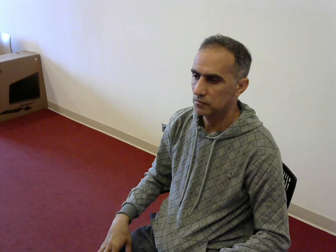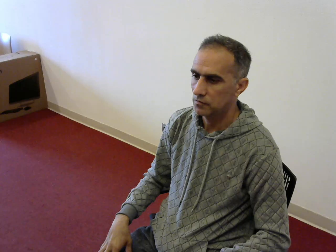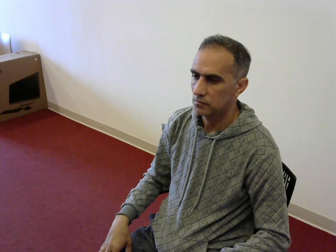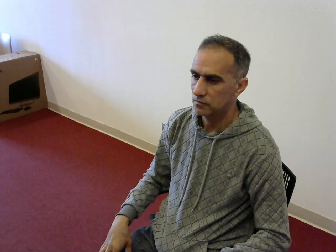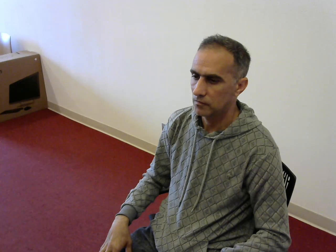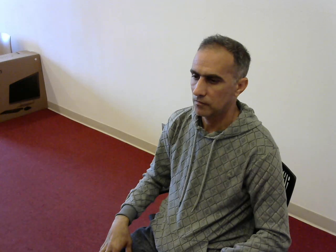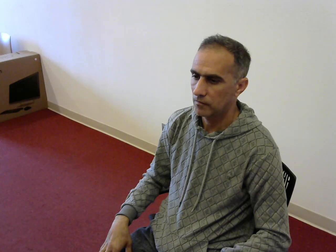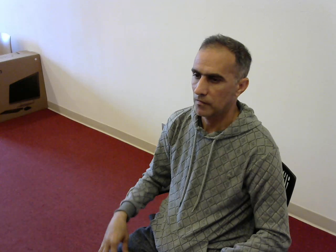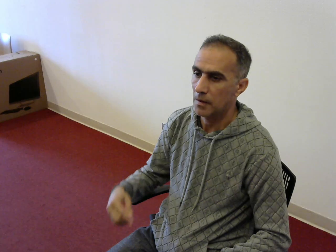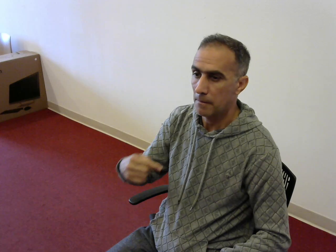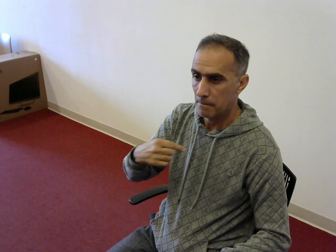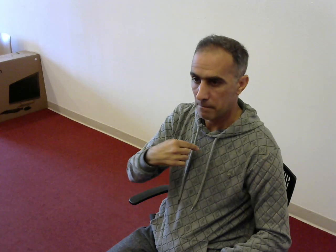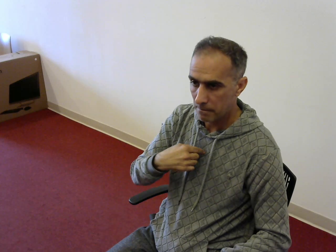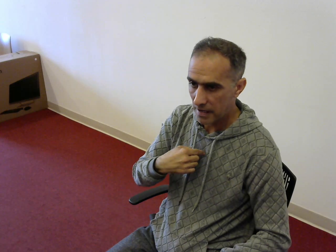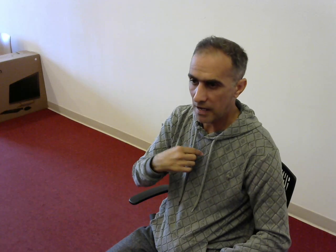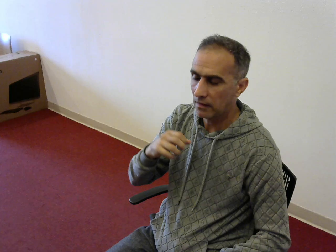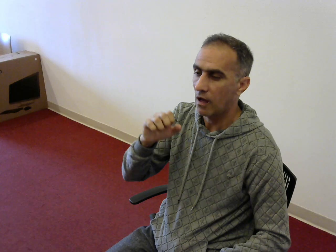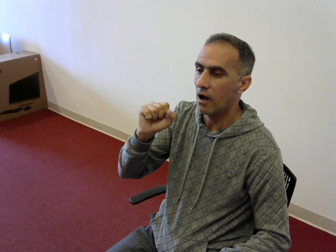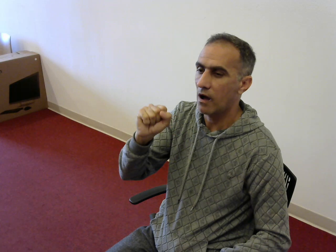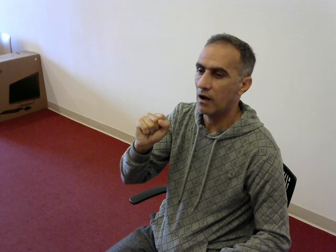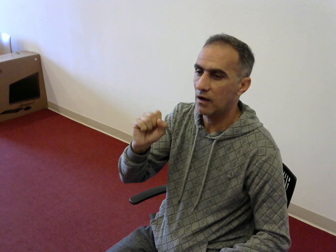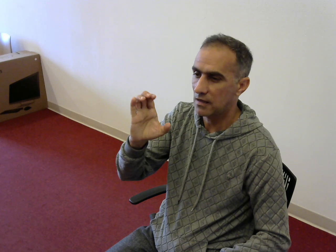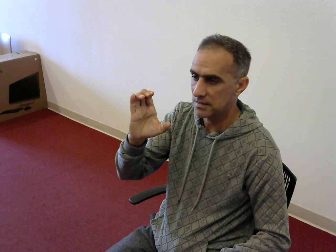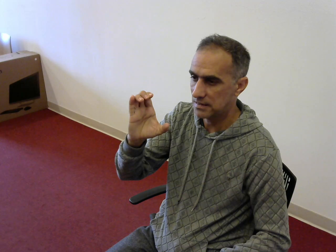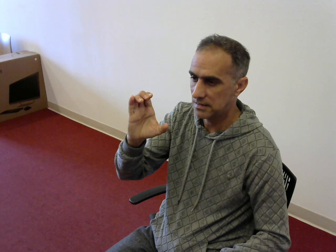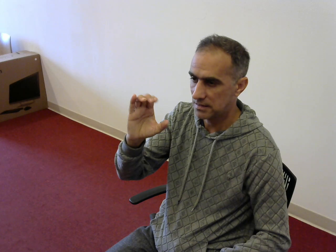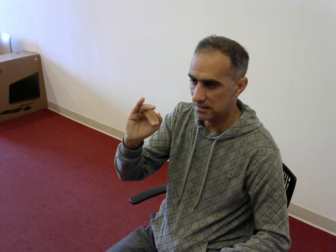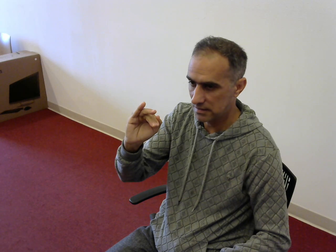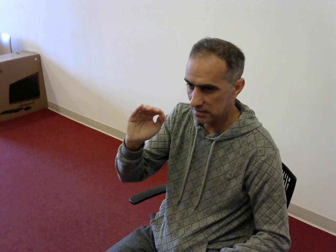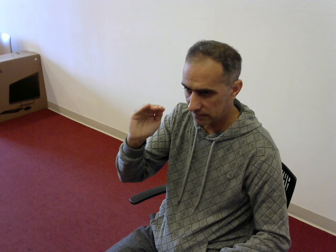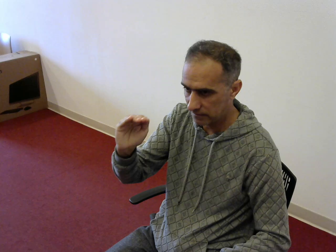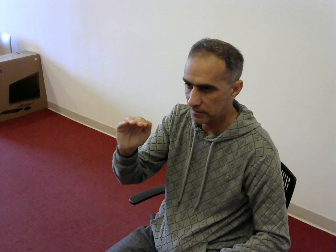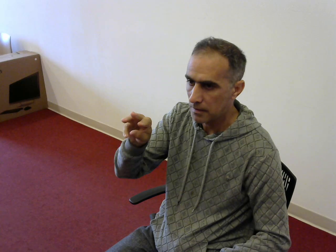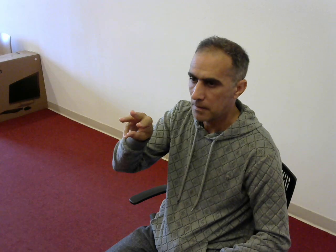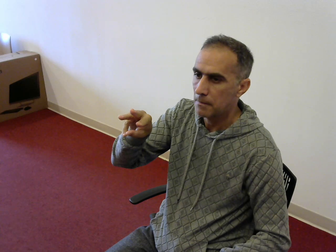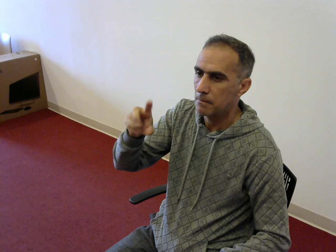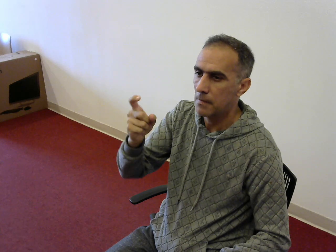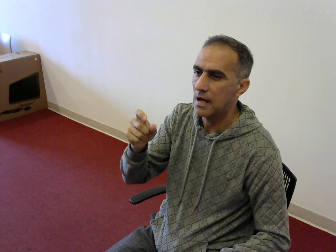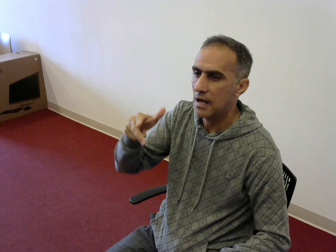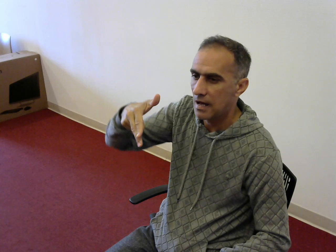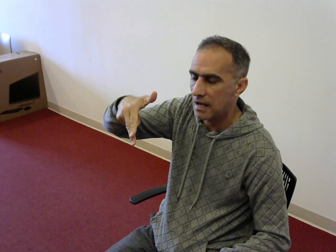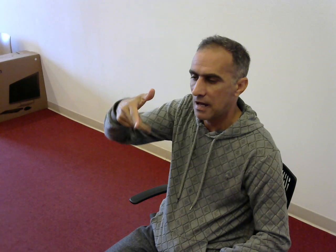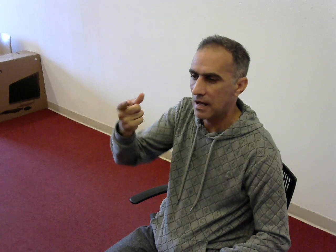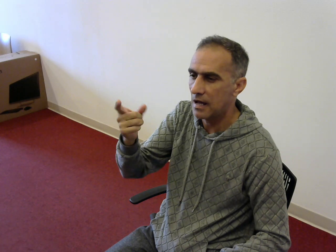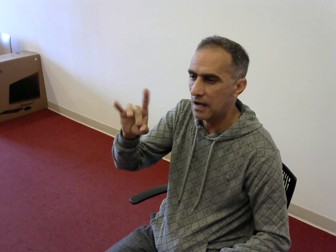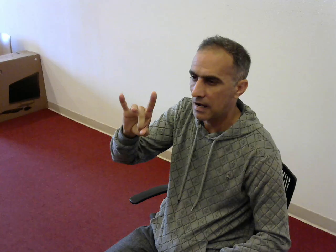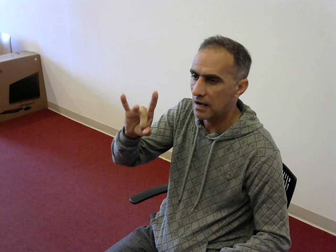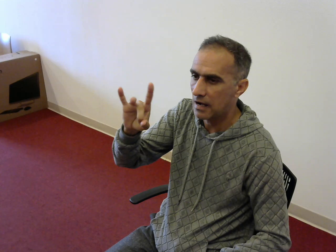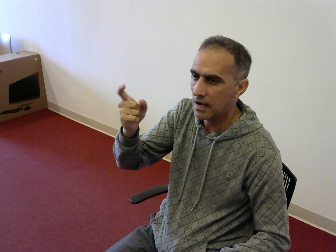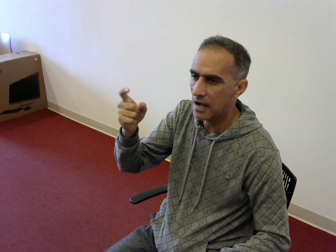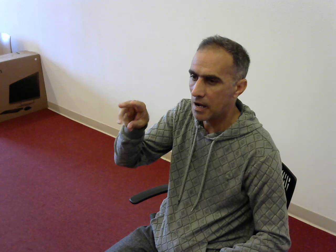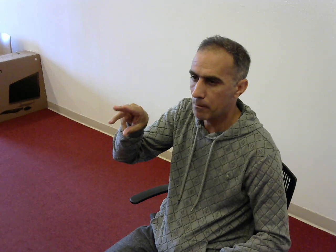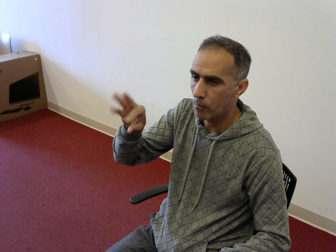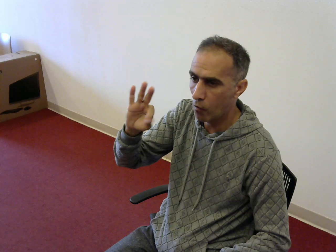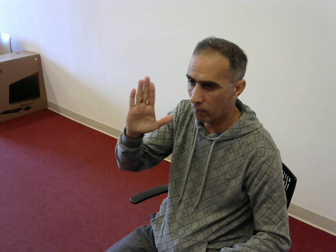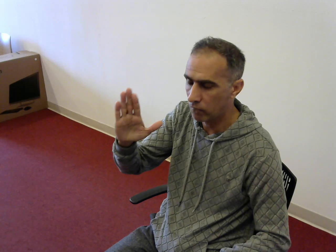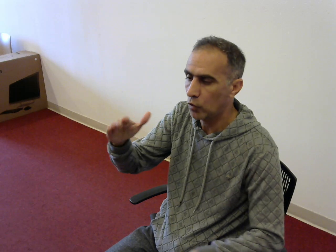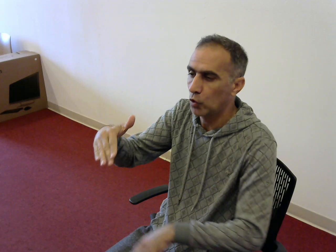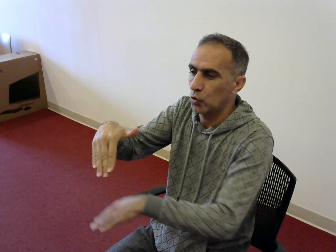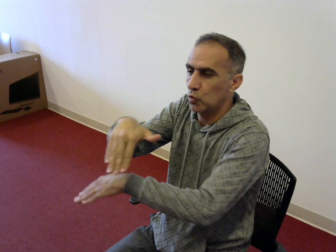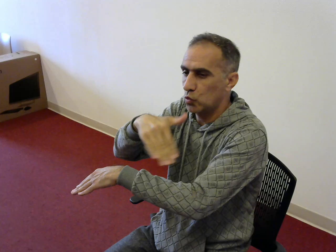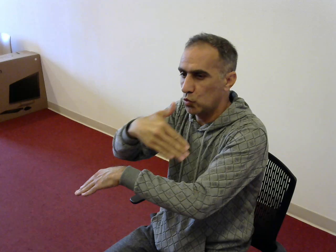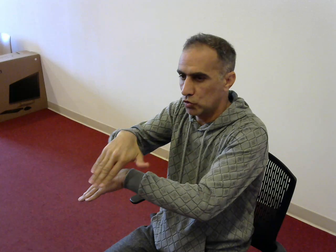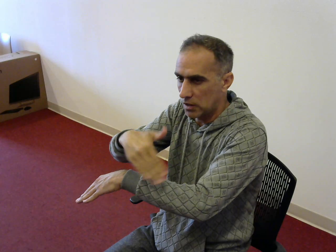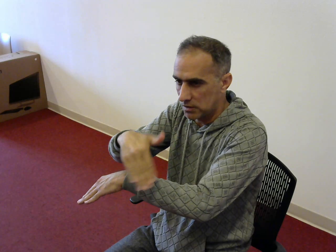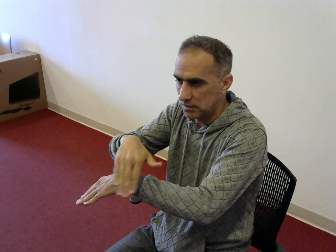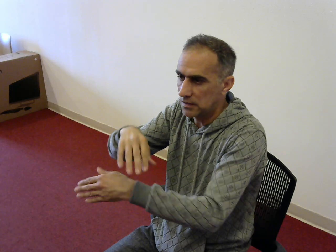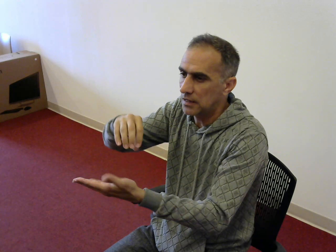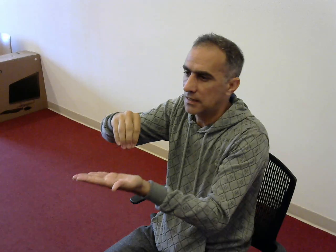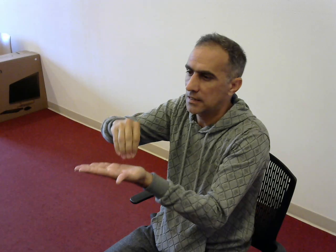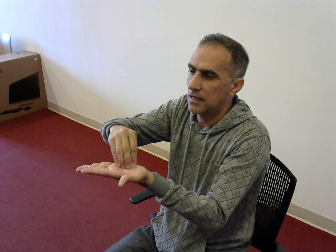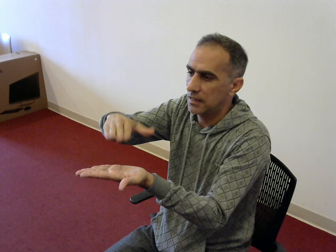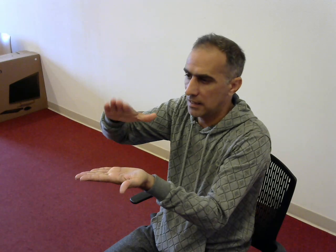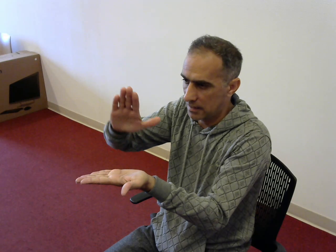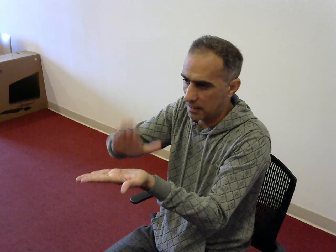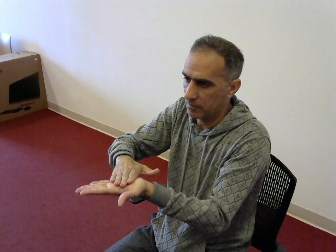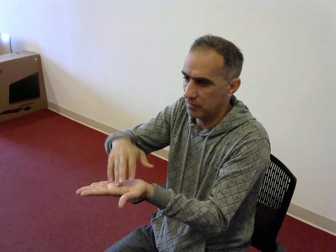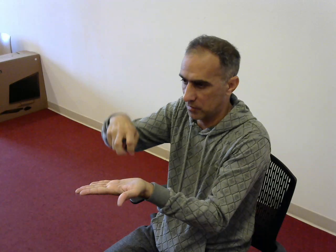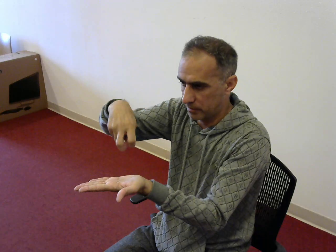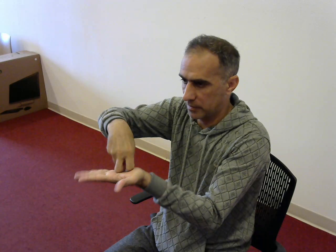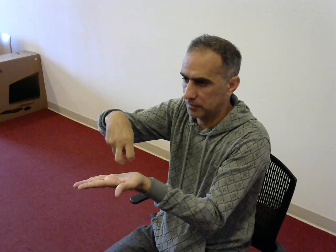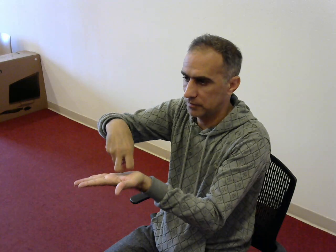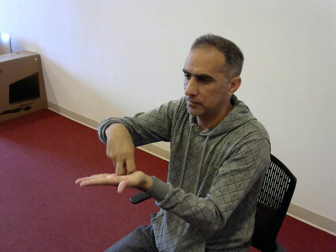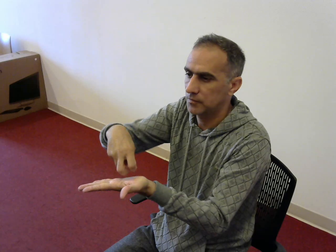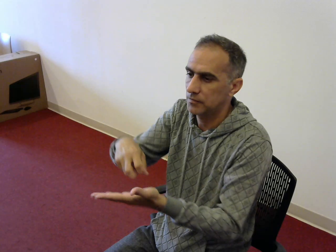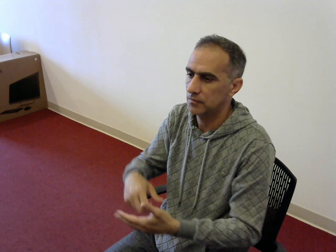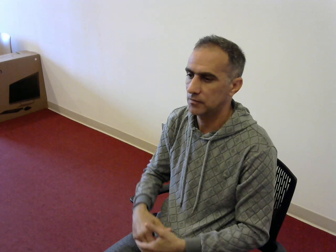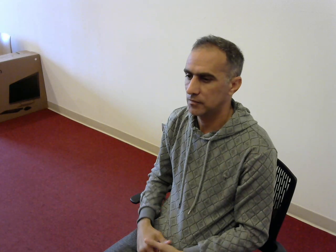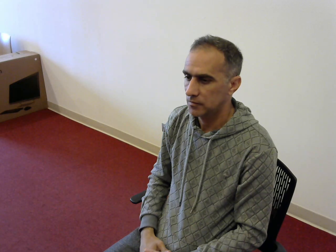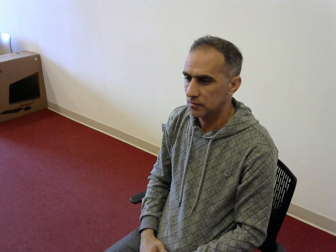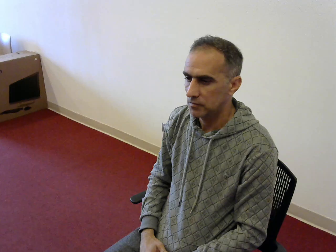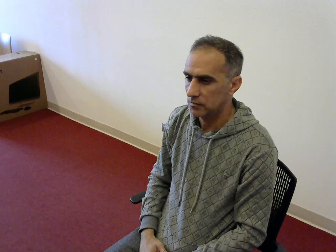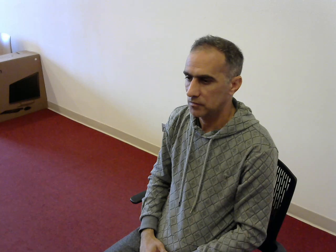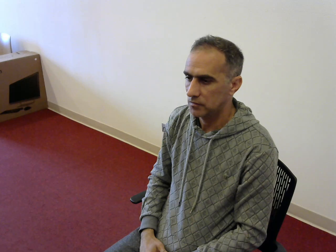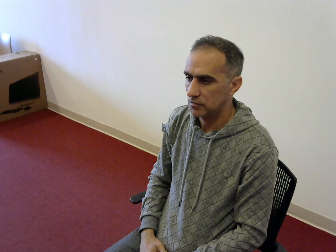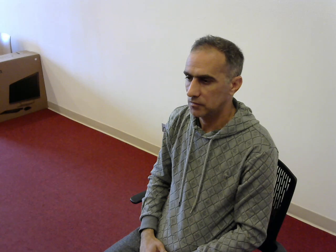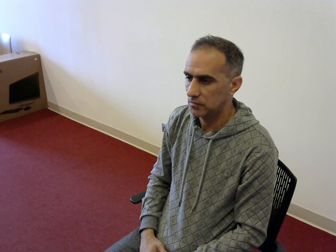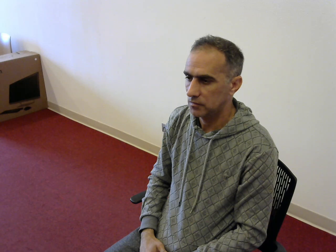Mən Asif Məhərrəmov küçəsində qeydiyyatdayam